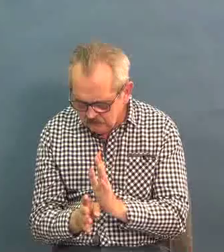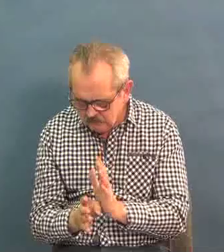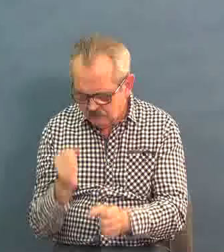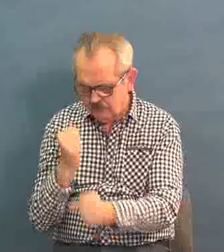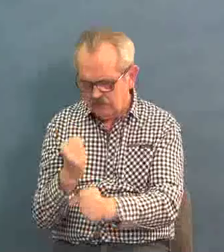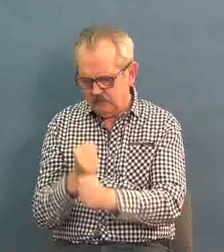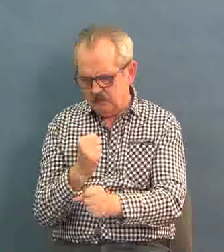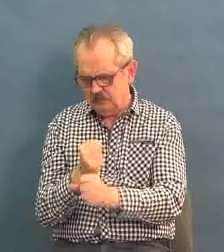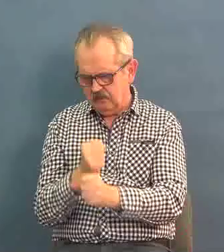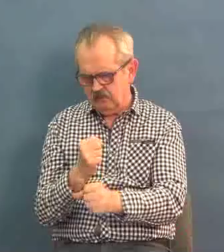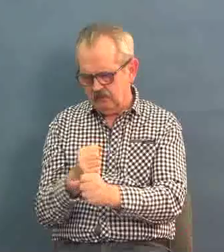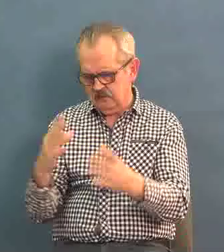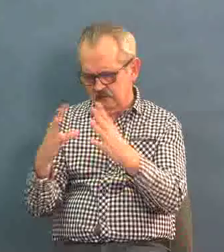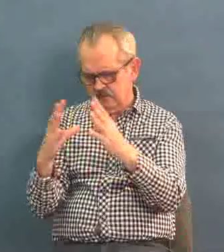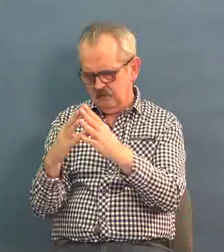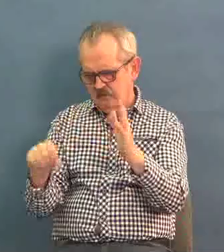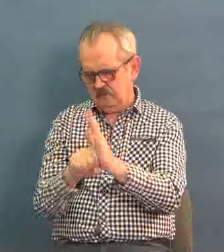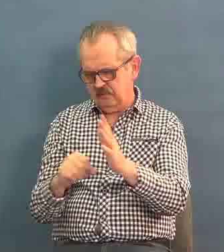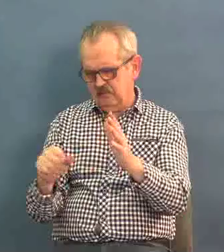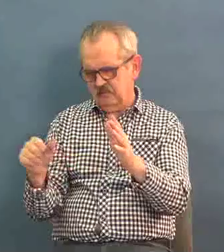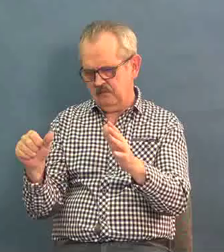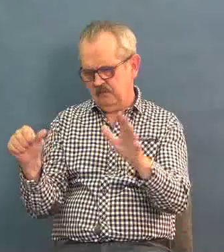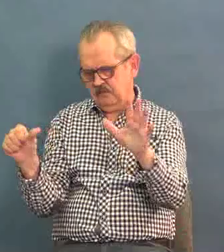Pracuję od dziesiątej do szóstej.